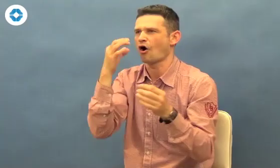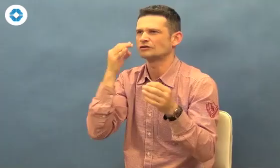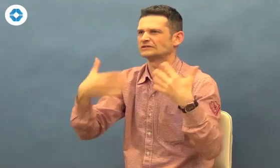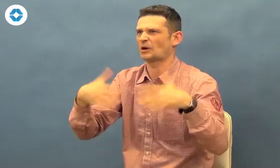Łał.